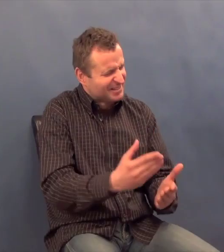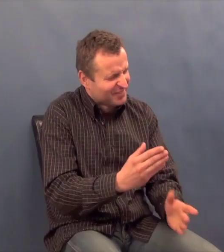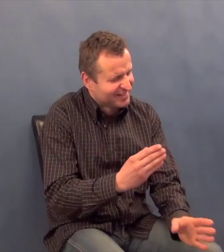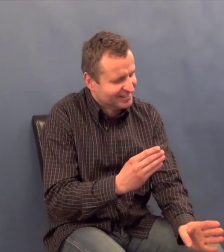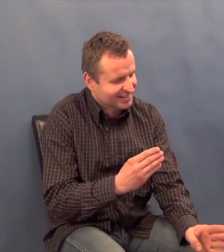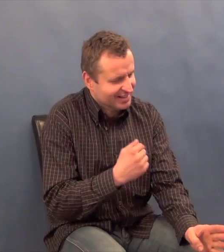Jeszcze raz.